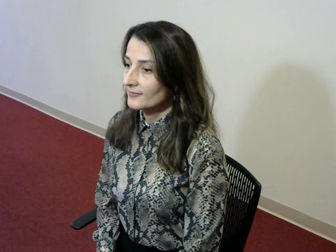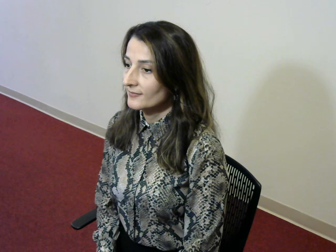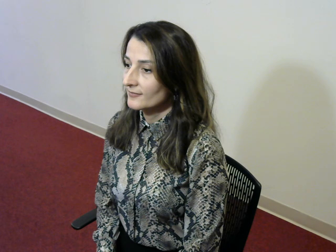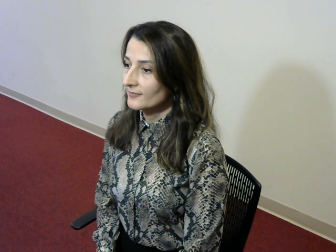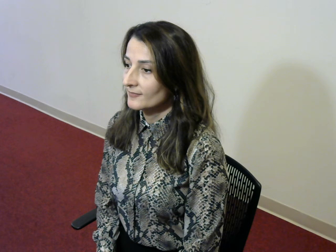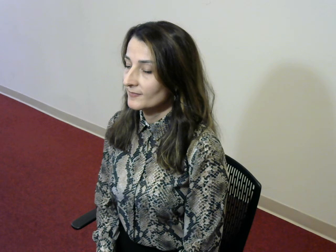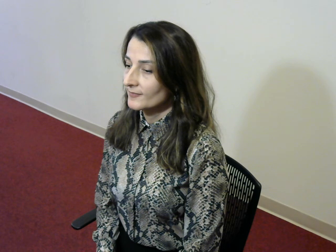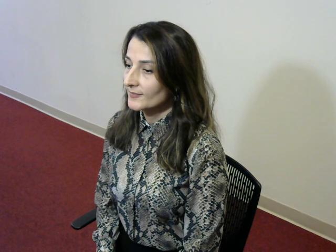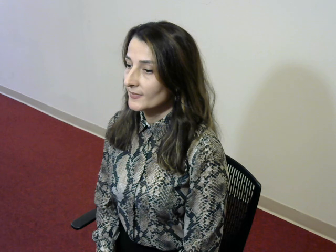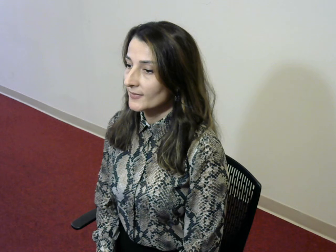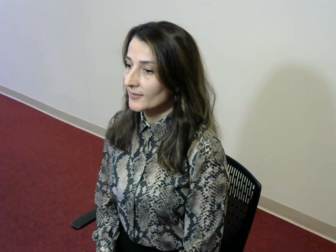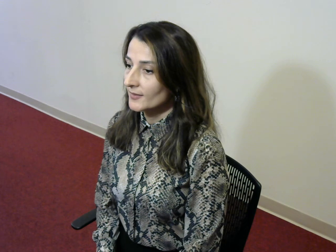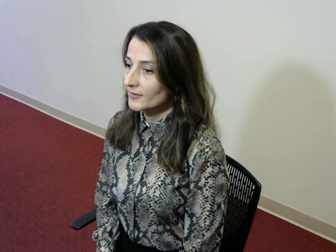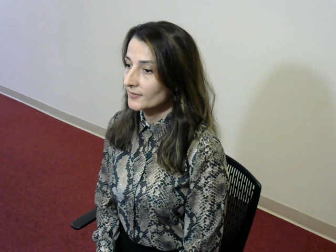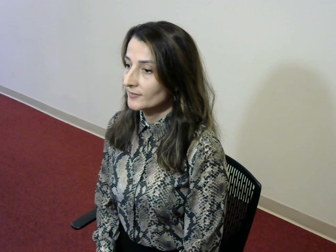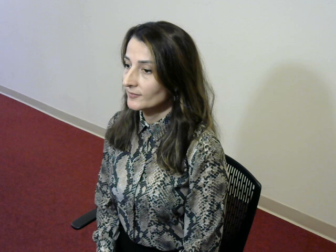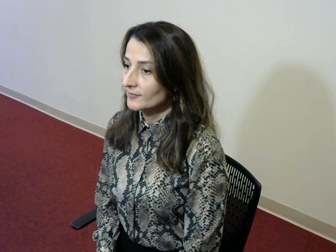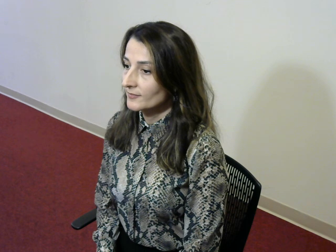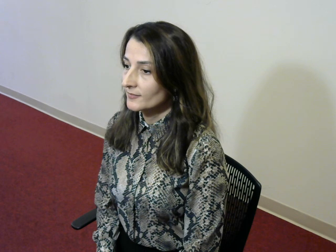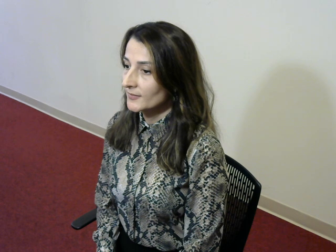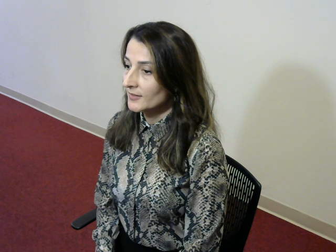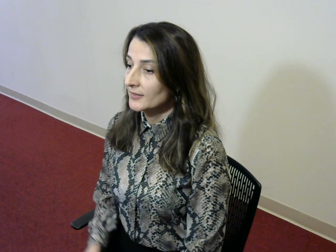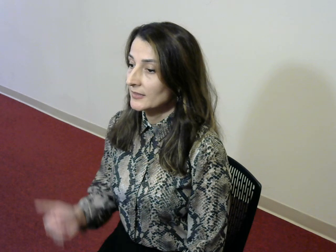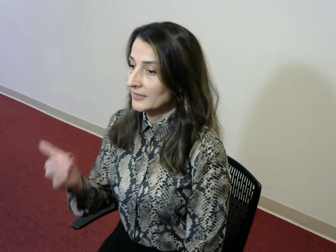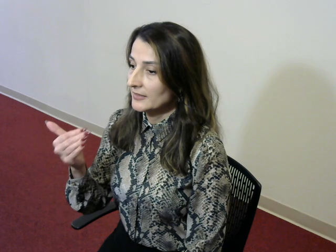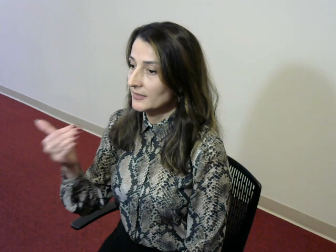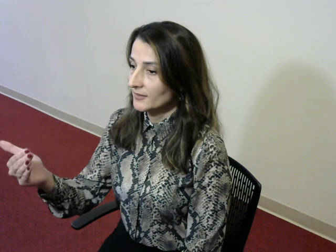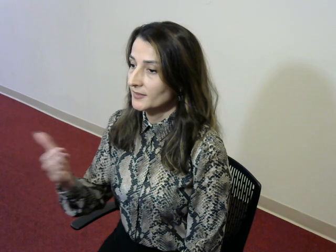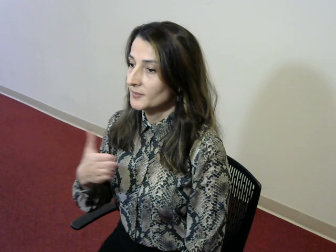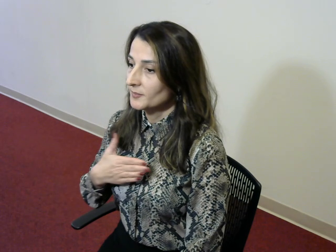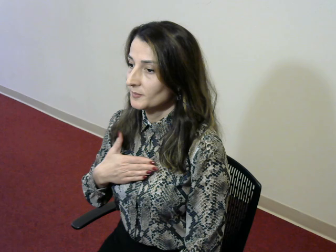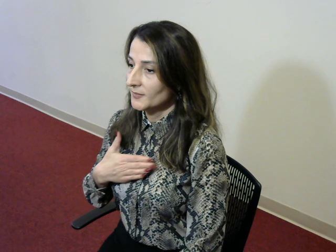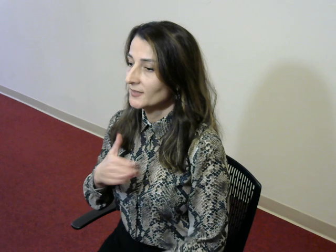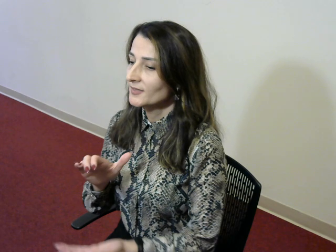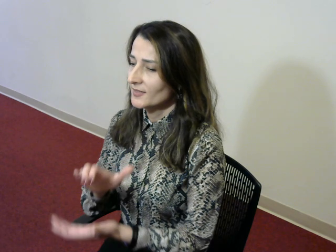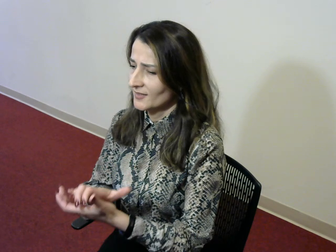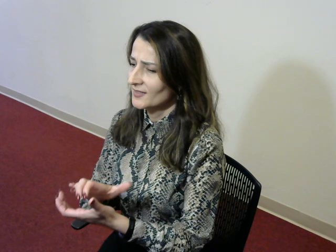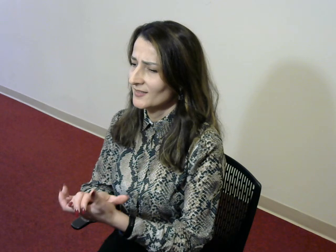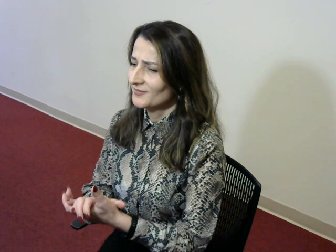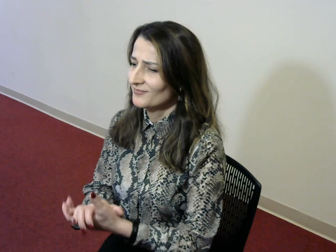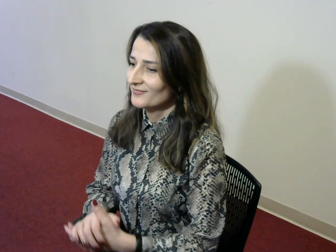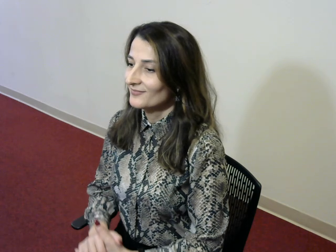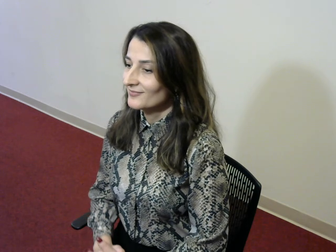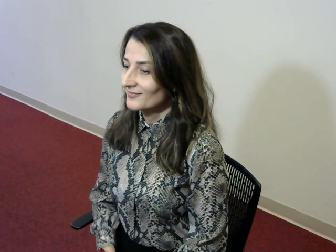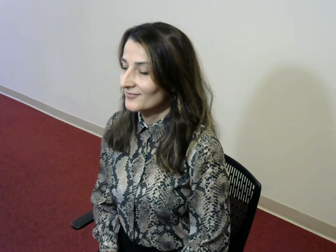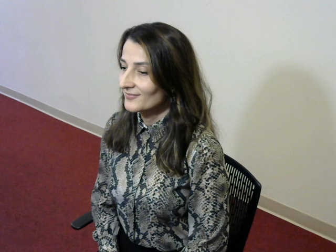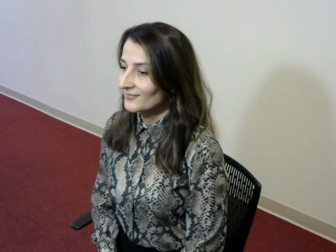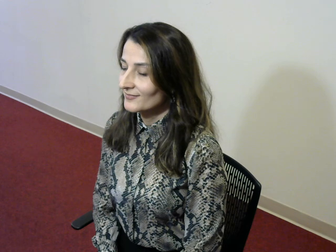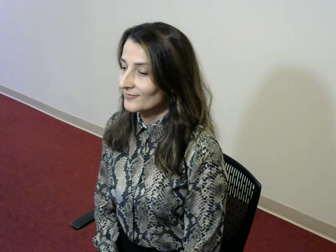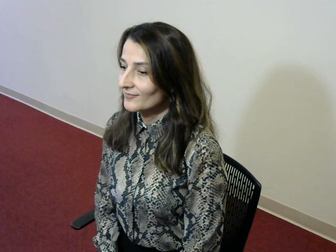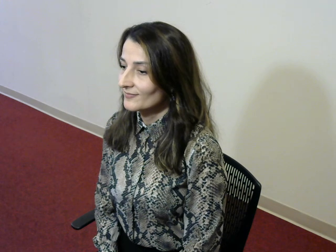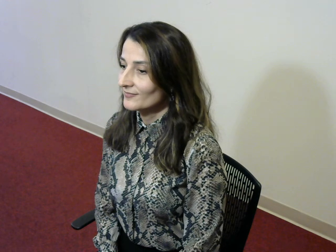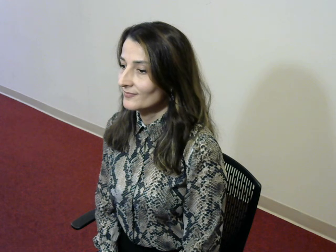Siz mənə tanış gəlirsiniz